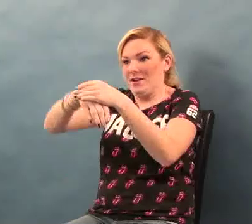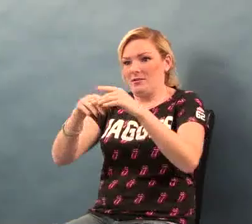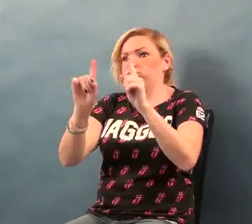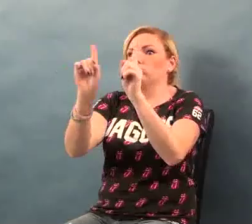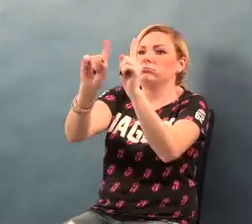Ubranie szło.